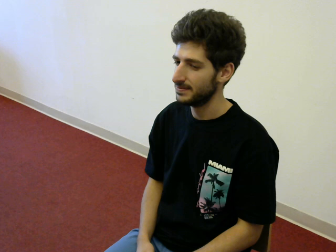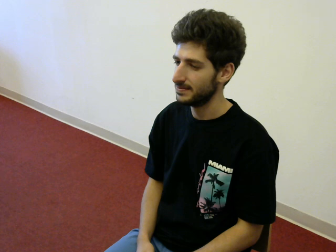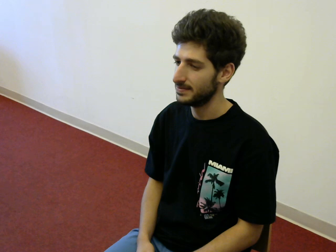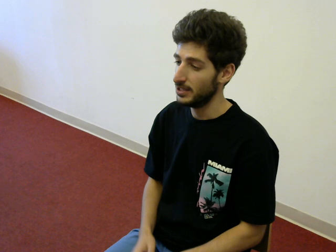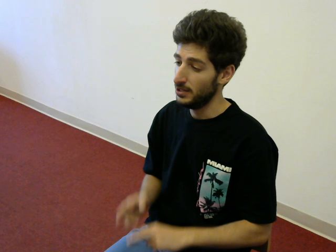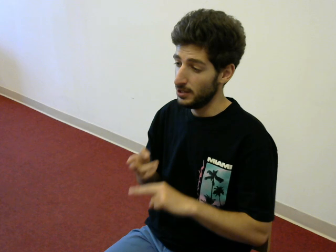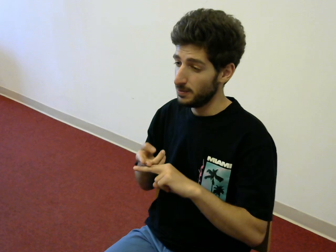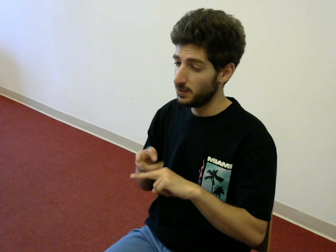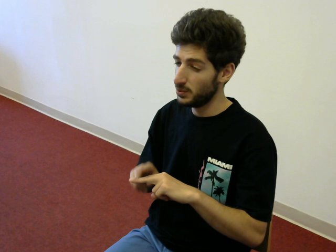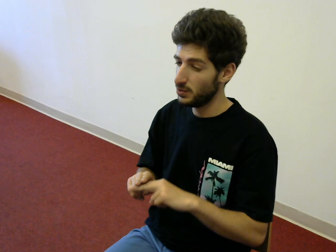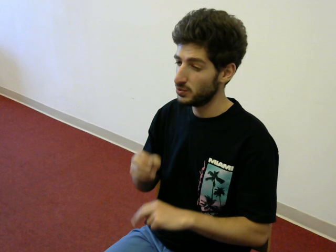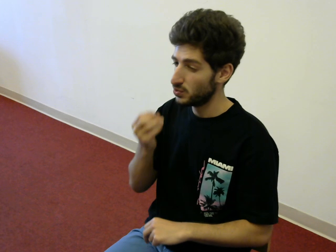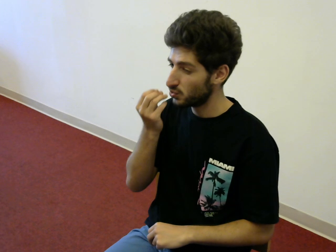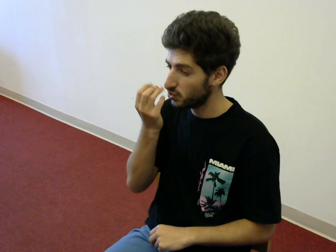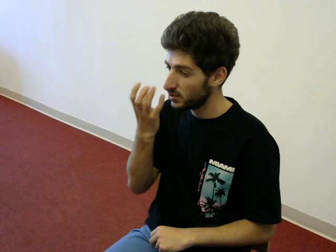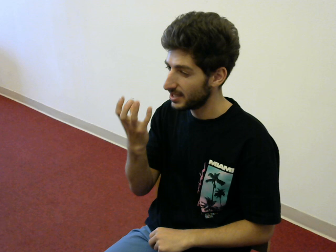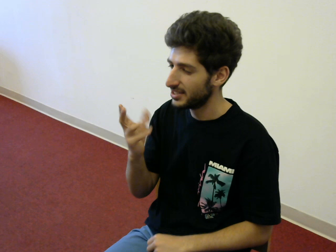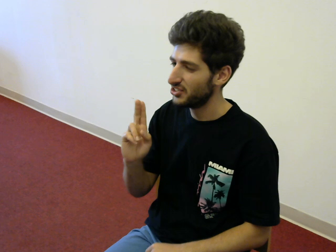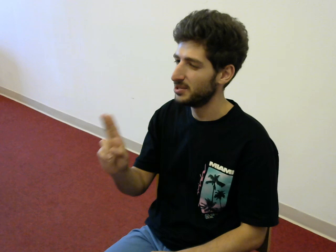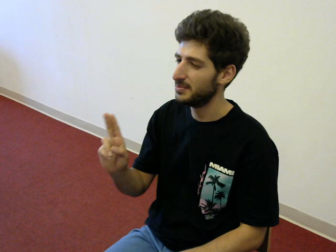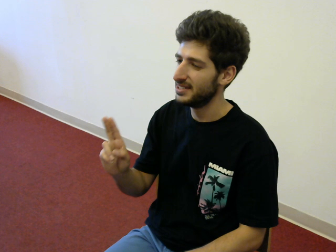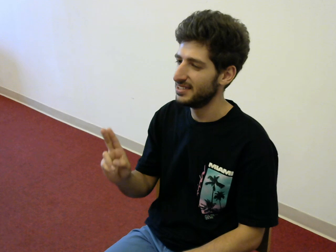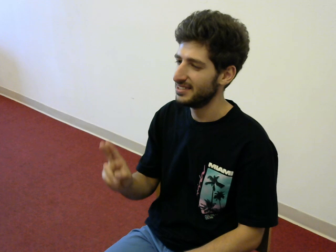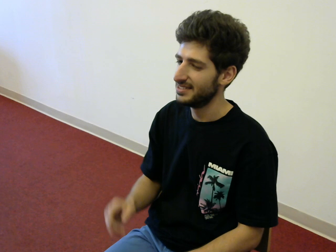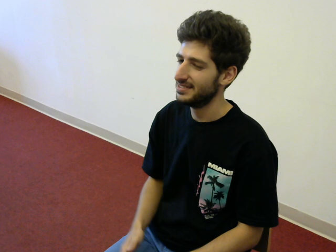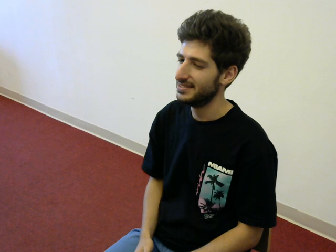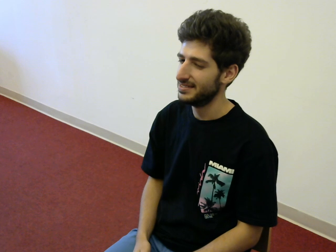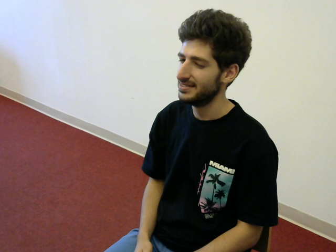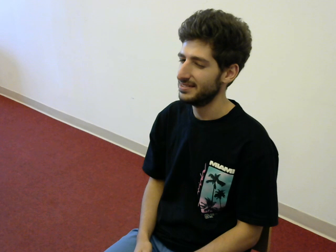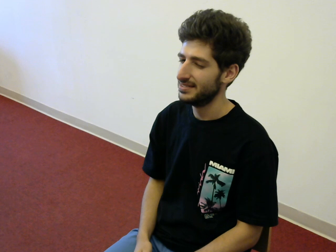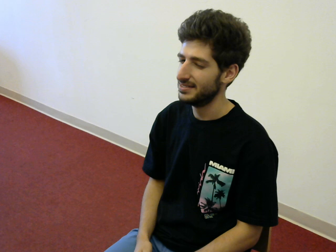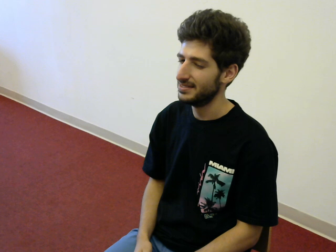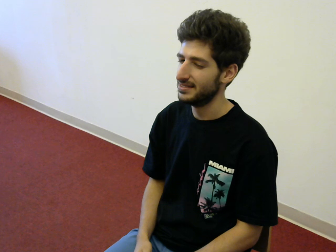Bu çiçəklər kimindir?